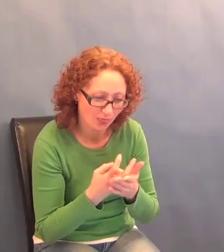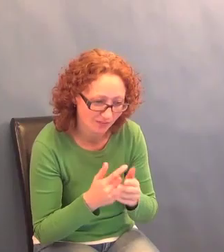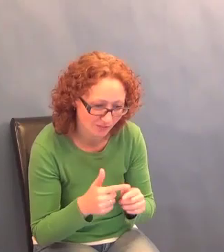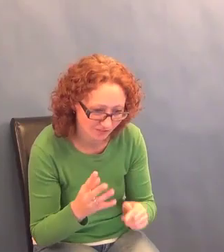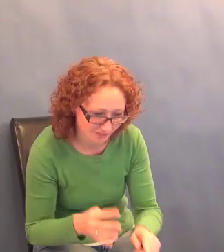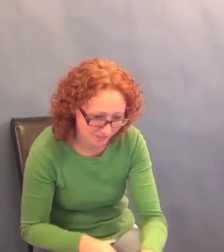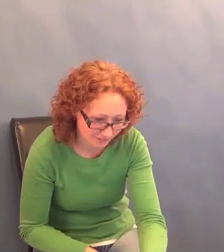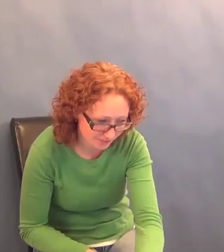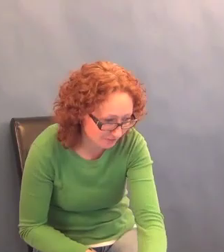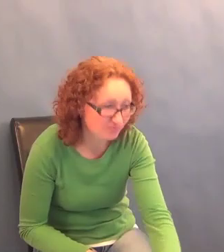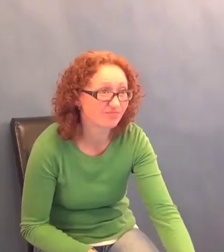Luty, dwudziesty czwarty.